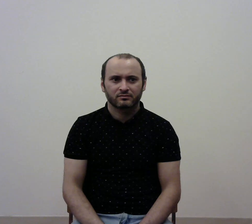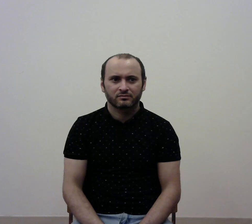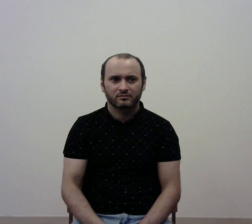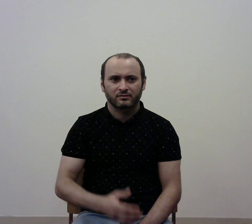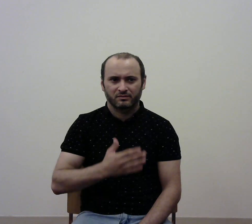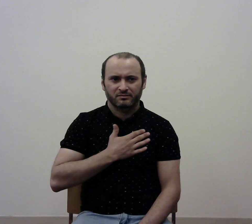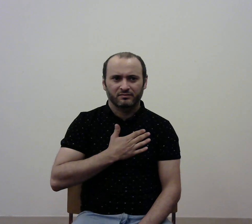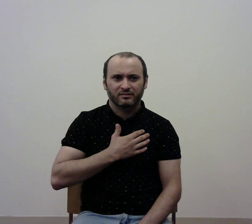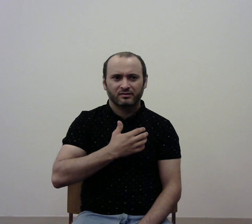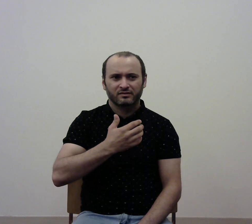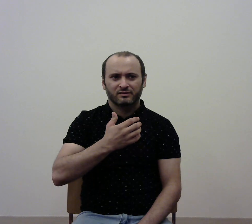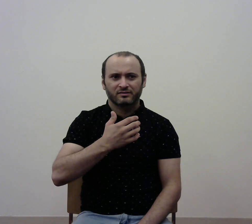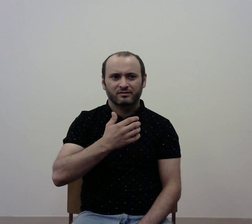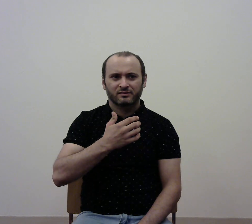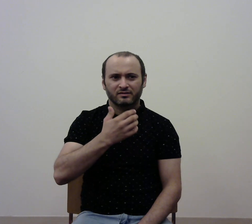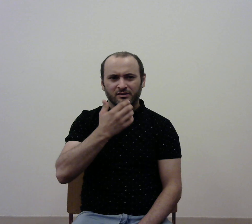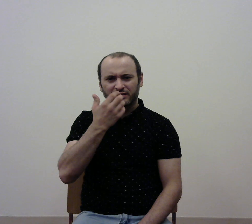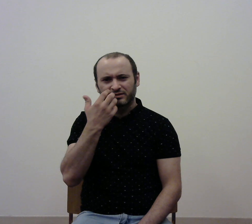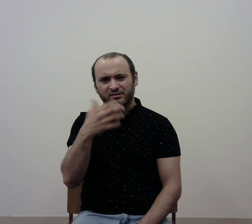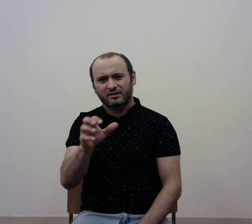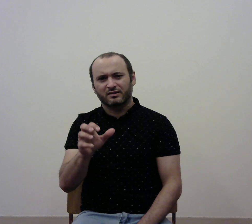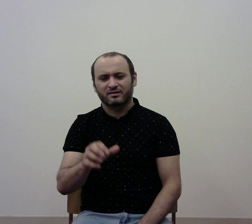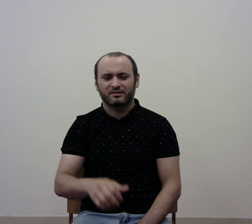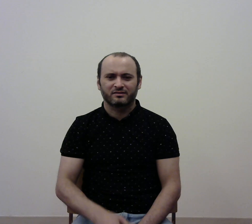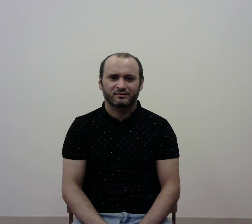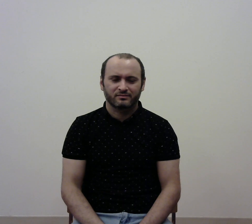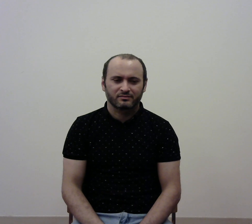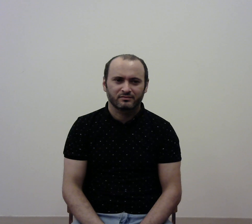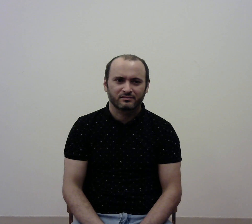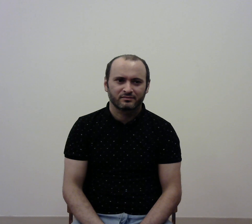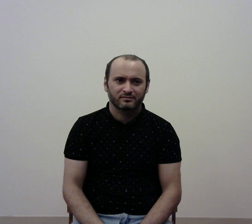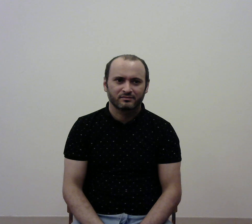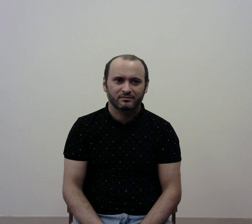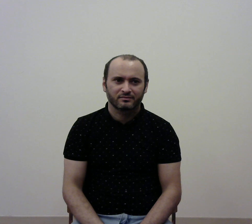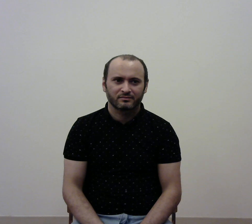Mənə istidir